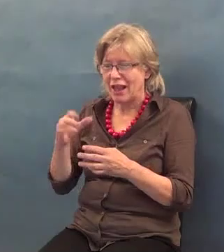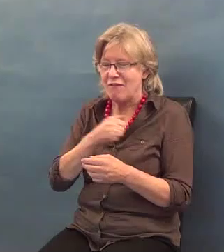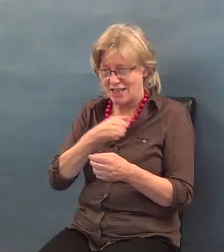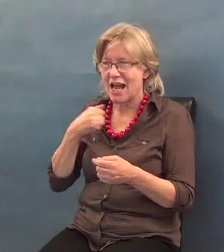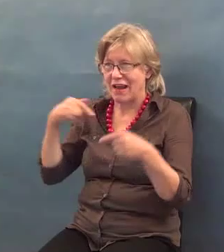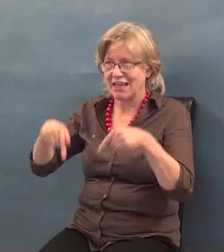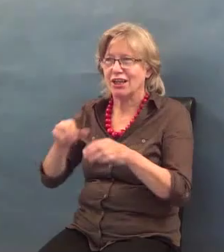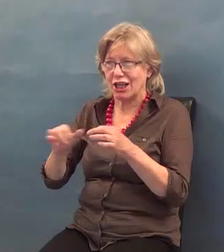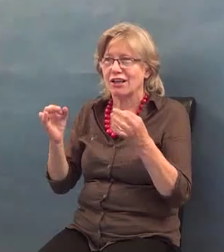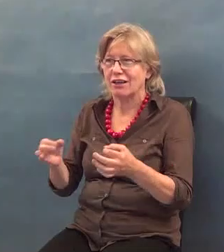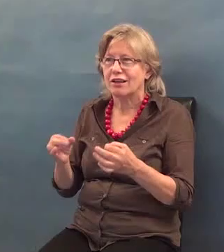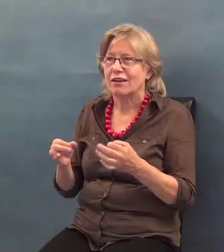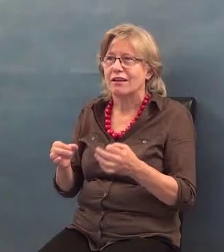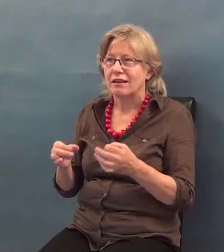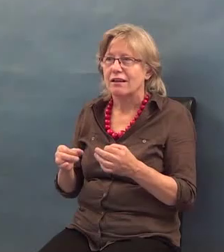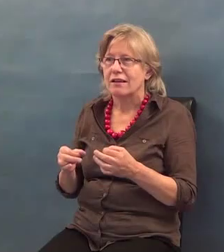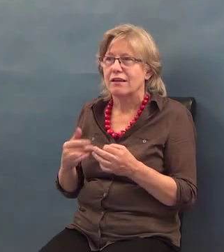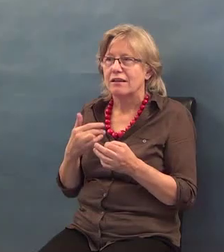Tak, dzisiaj jestem w Warszawie.